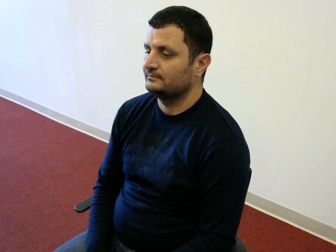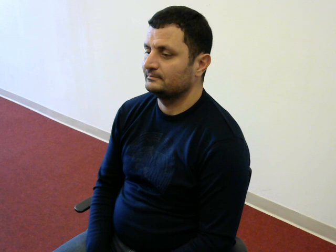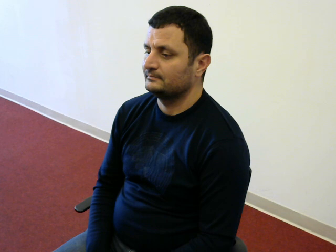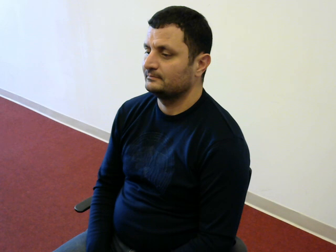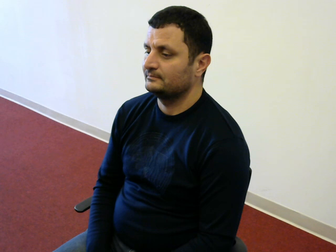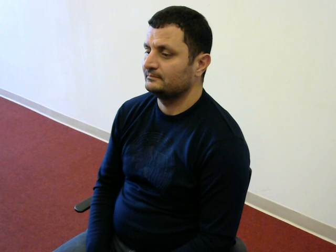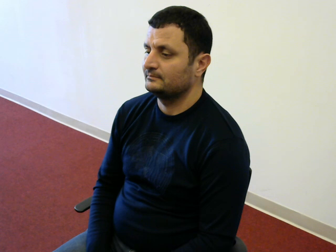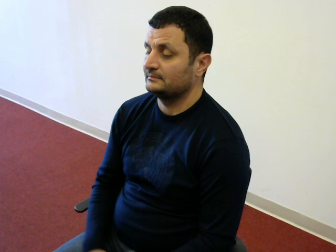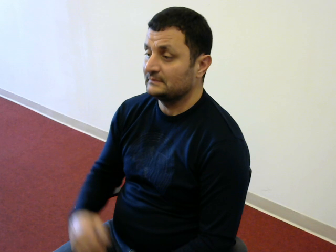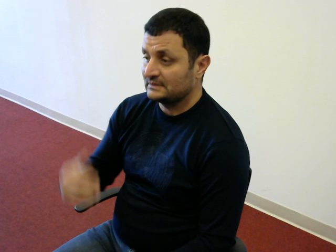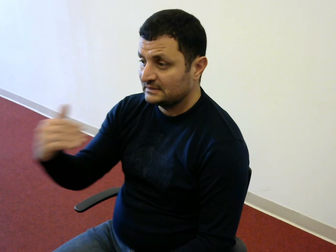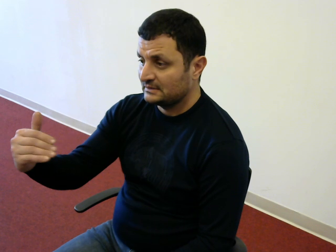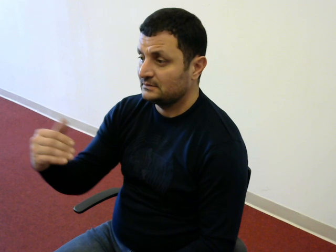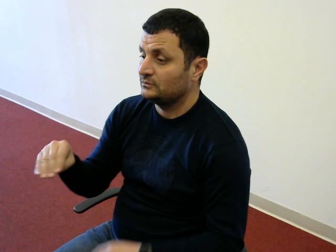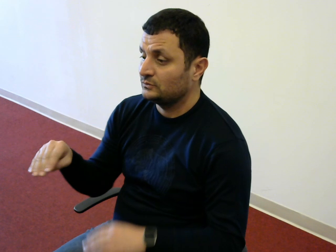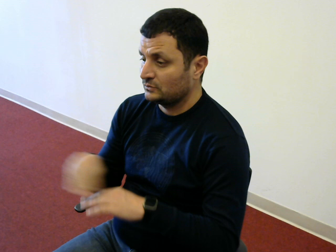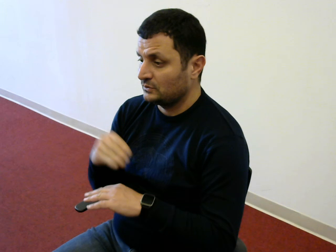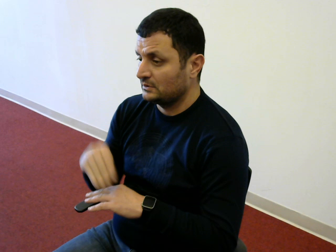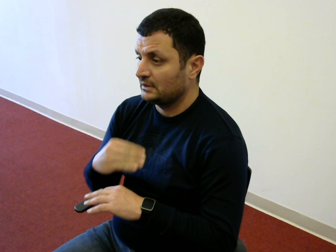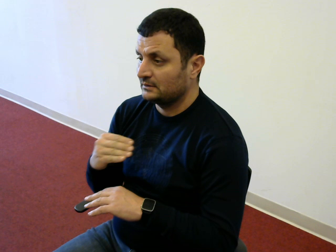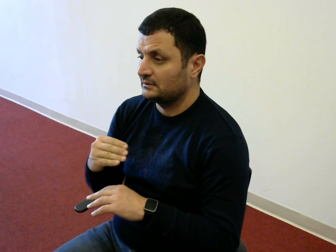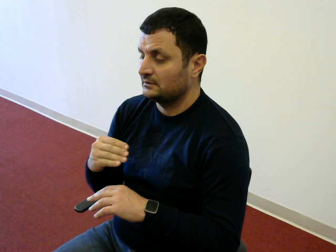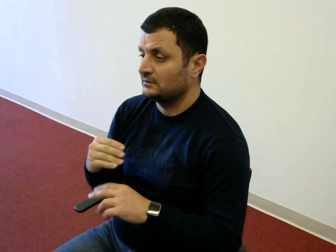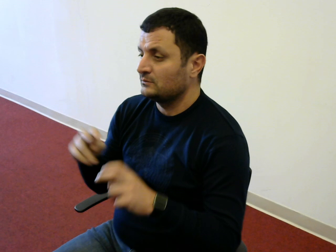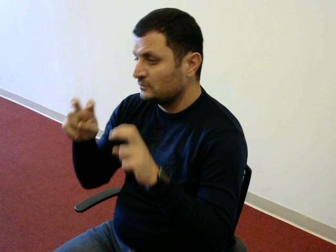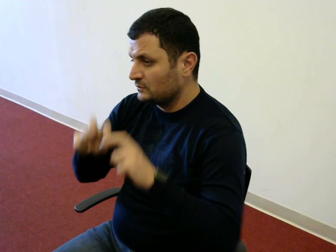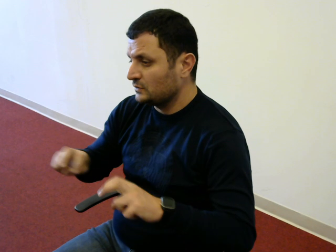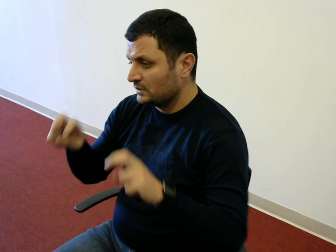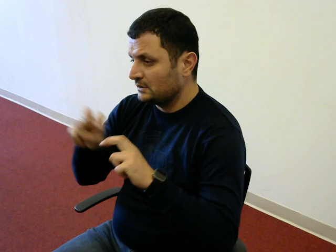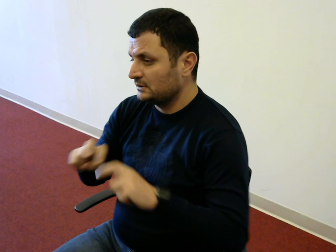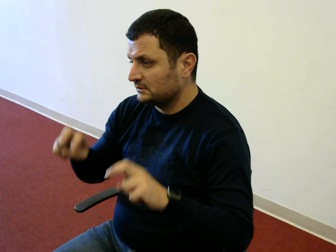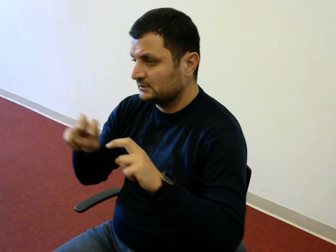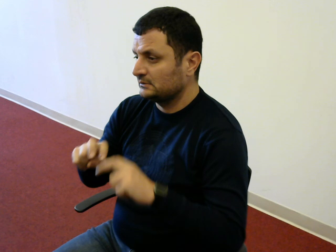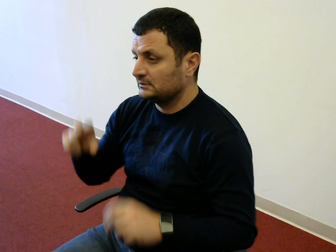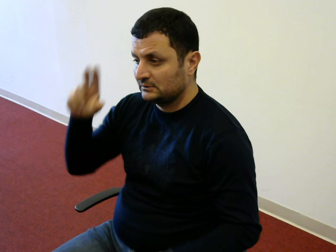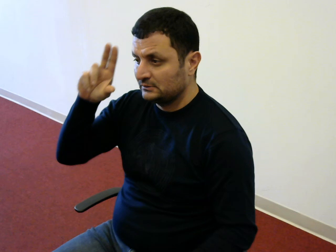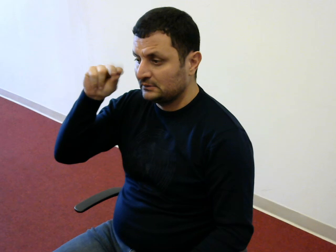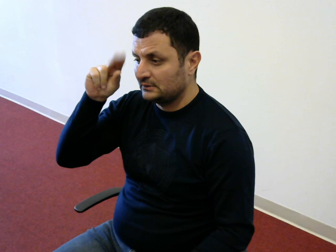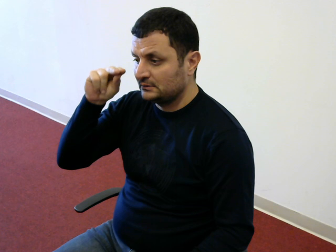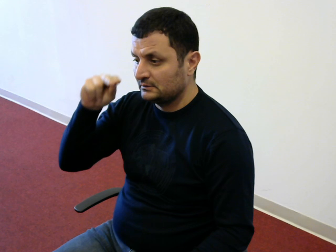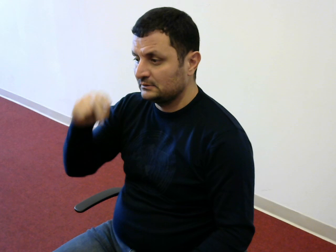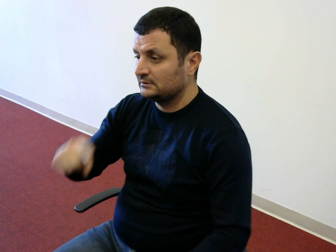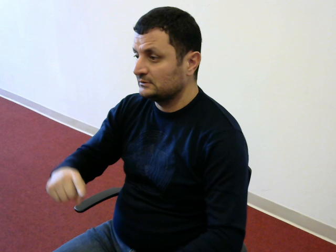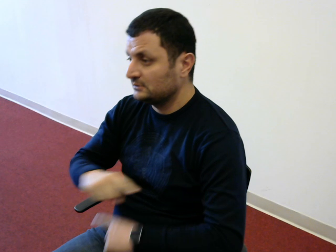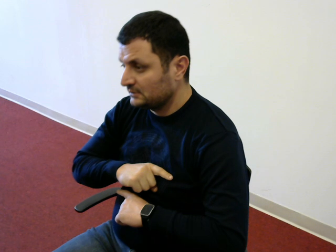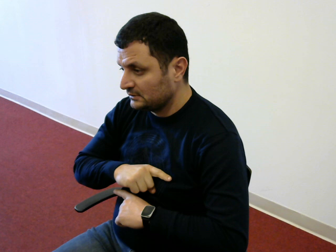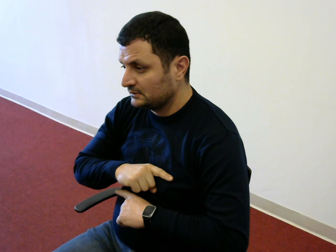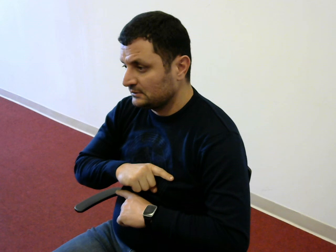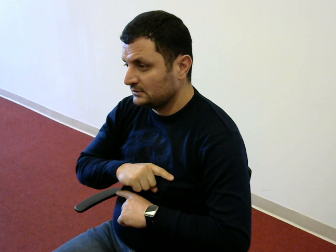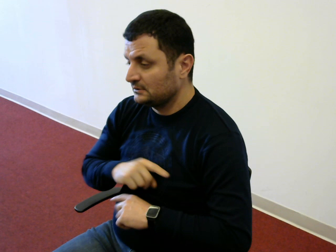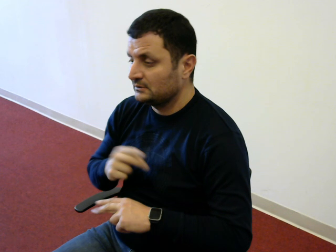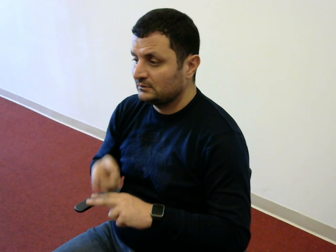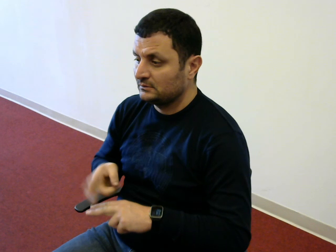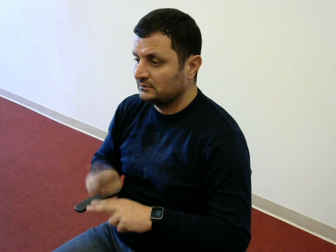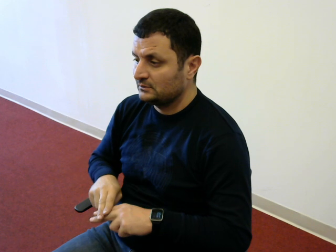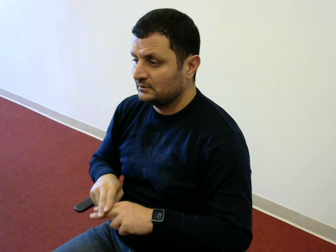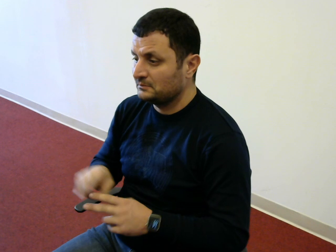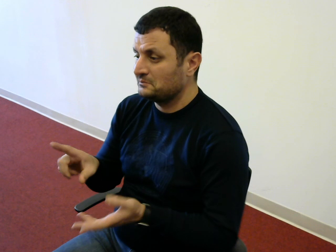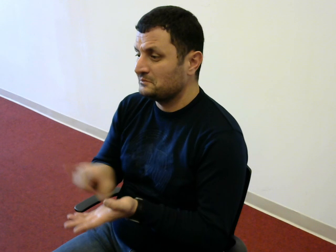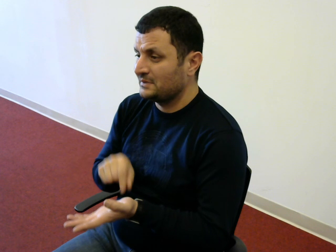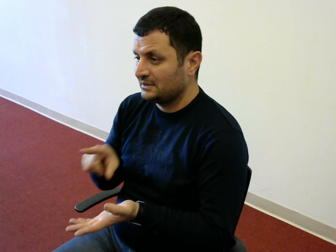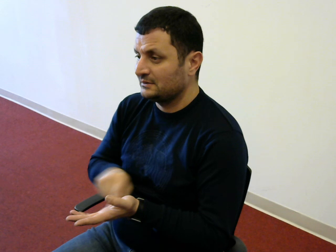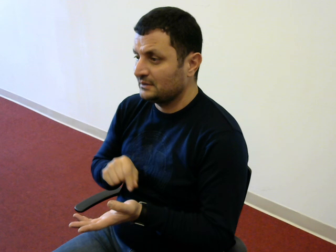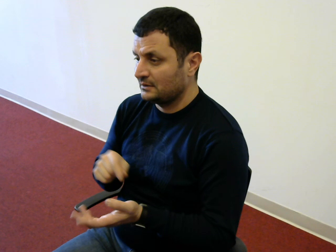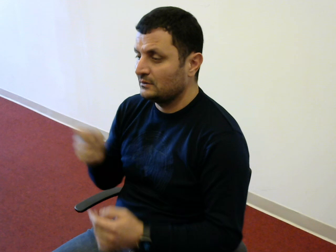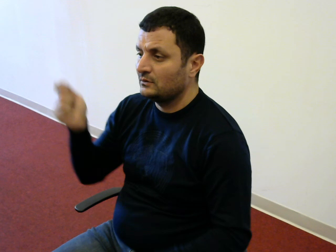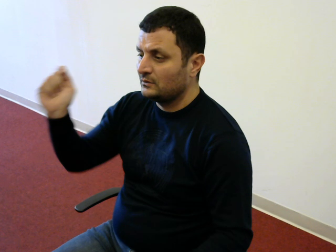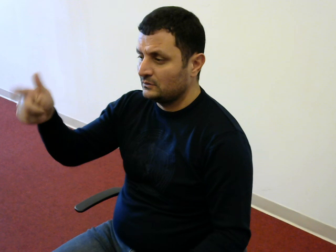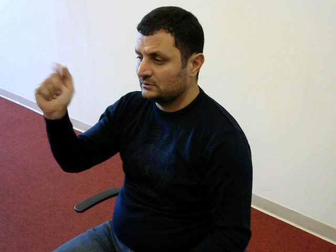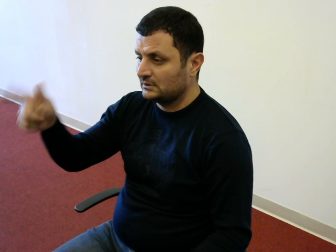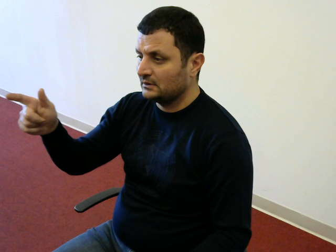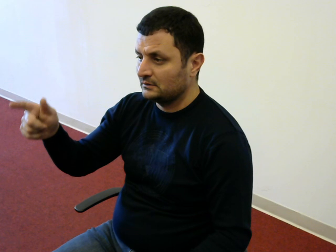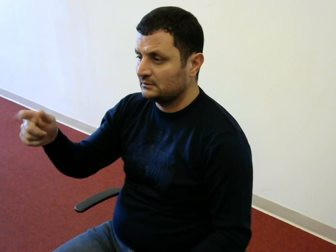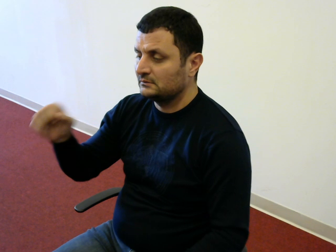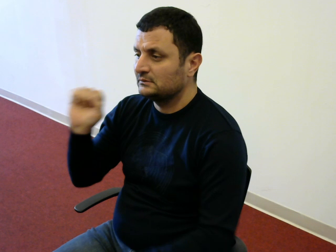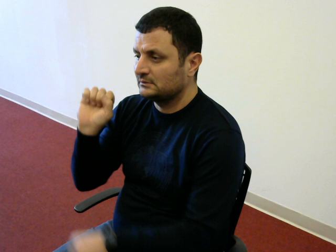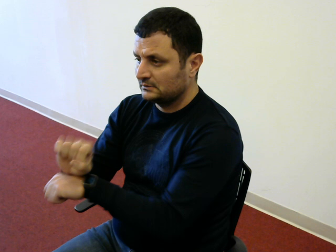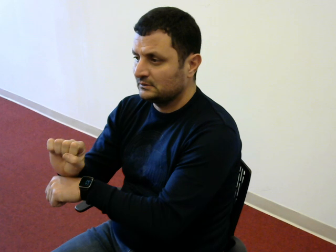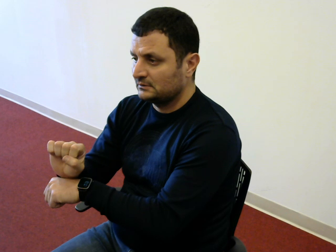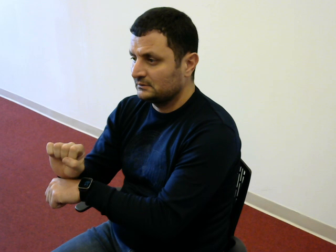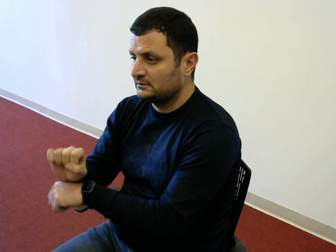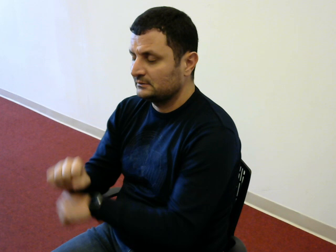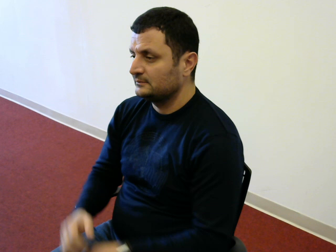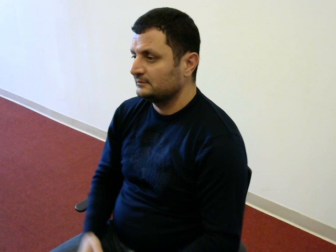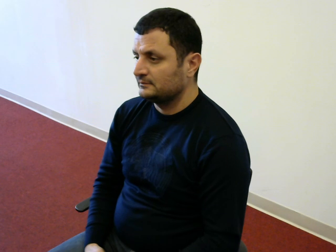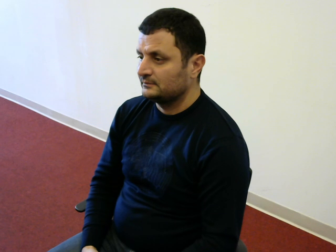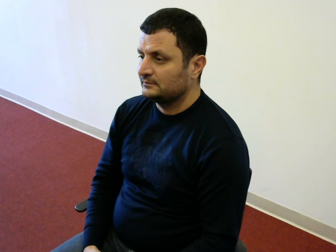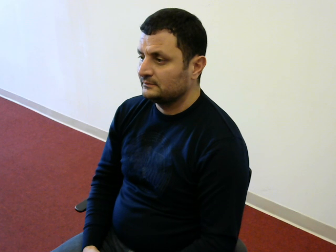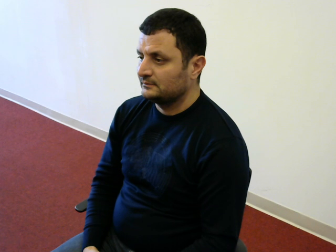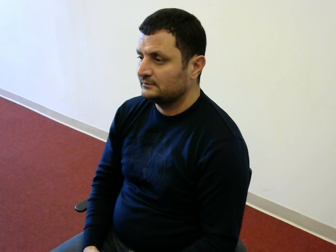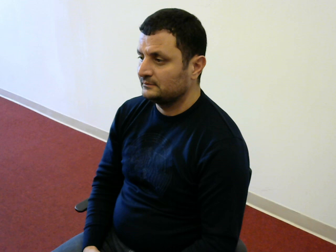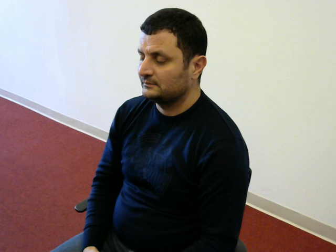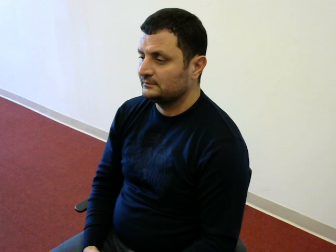Sizin həyat yoldaşınızın müayinə tarixi çatdığı üçün pensiya ödənişi dayanıb